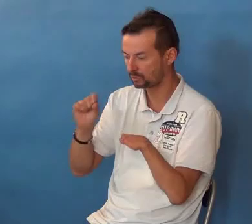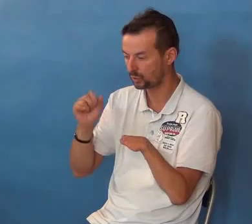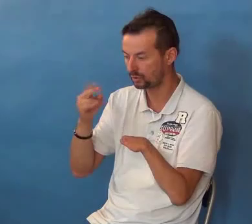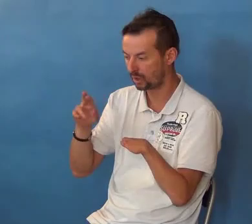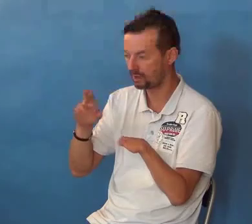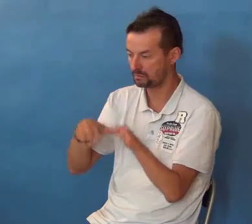Skuter.